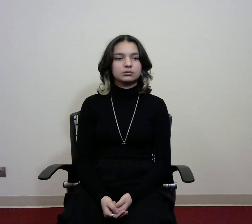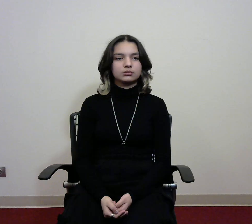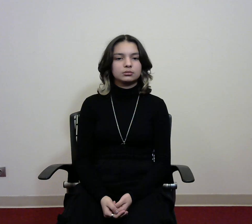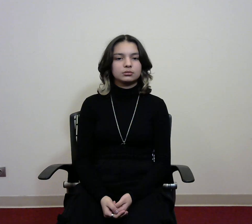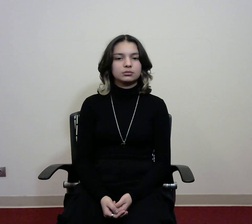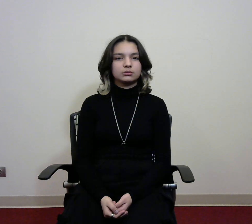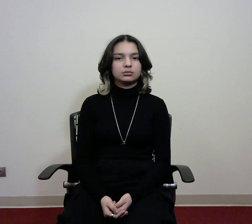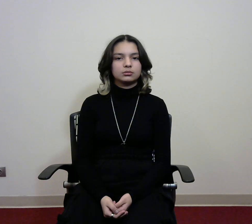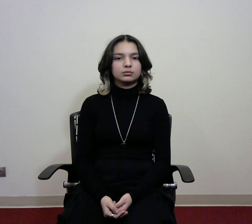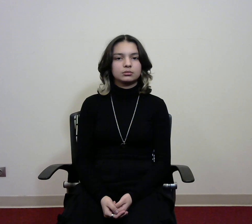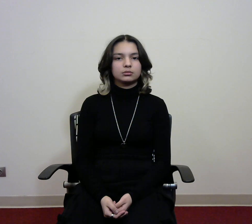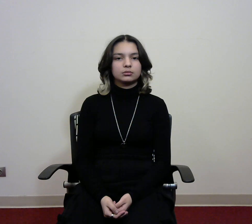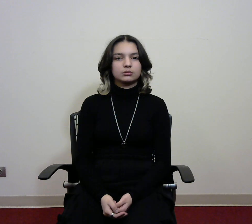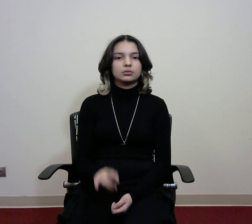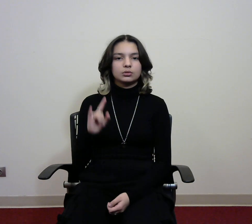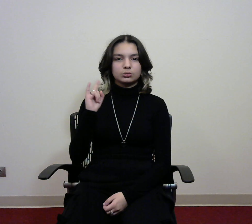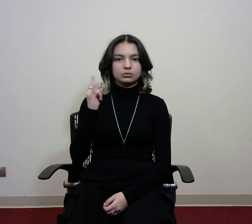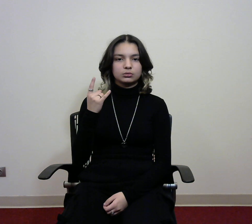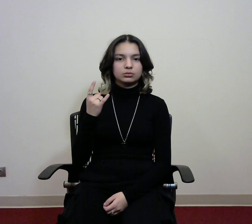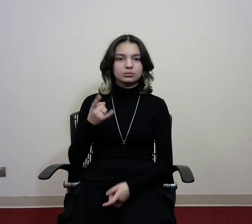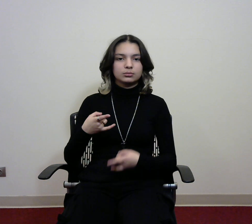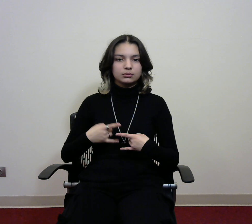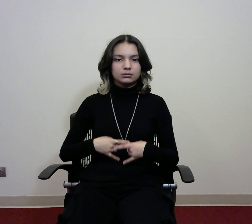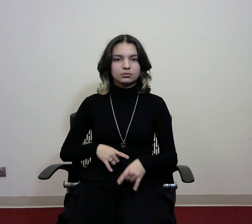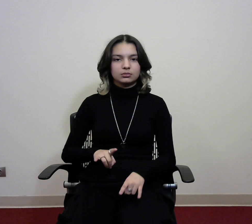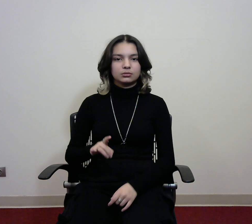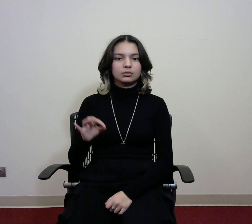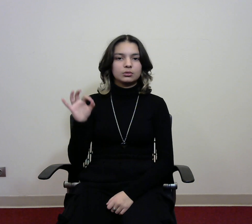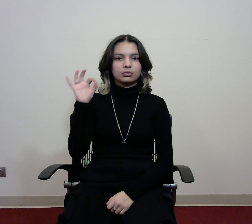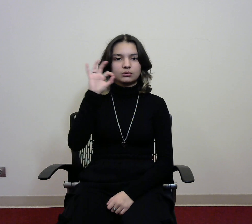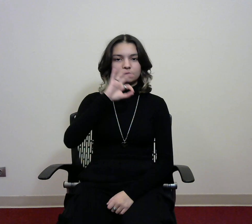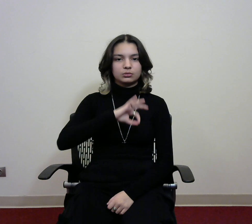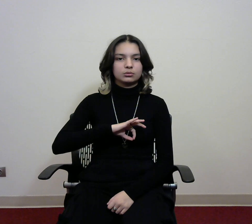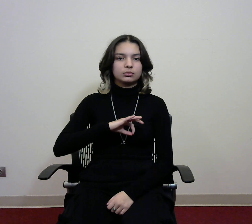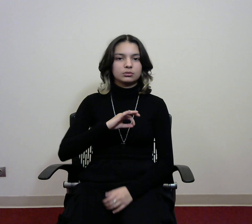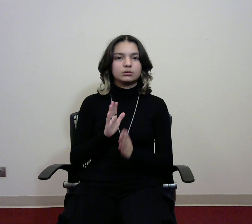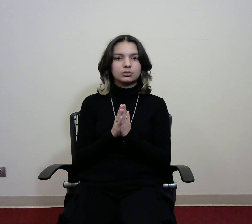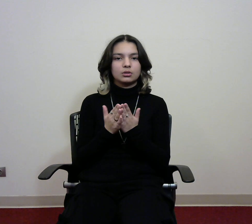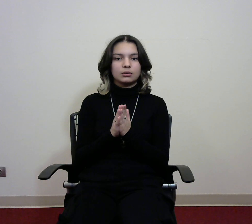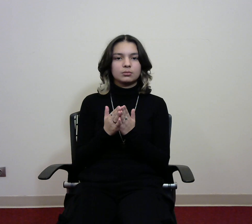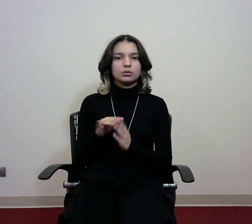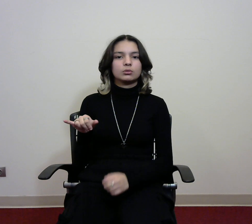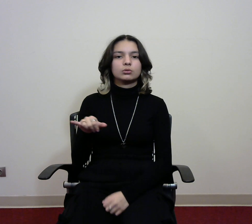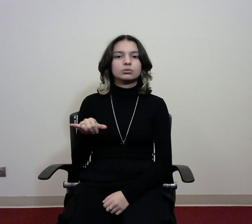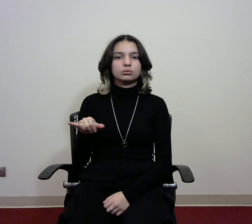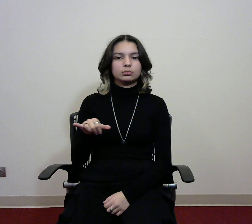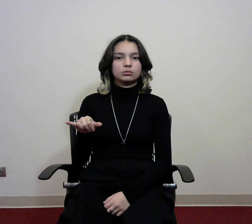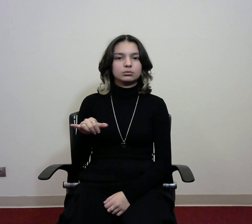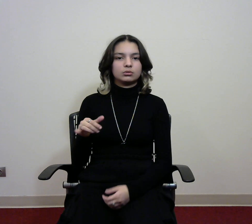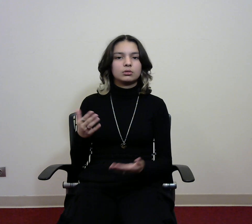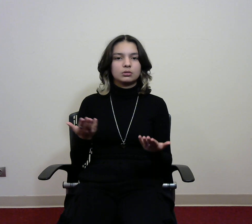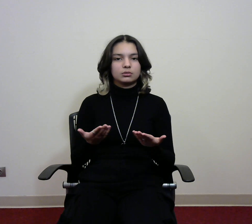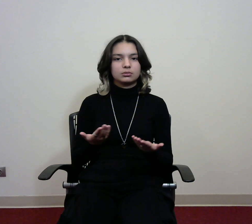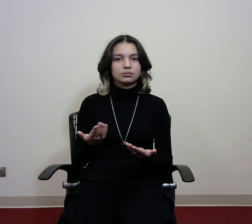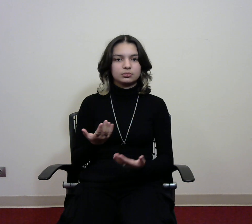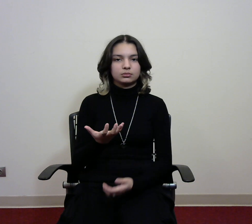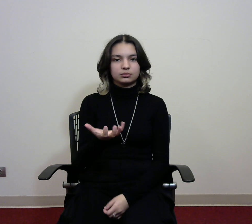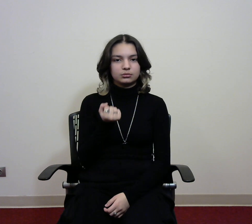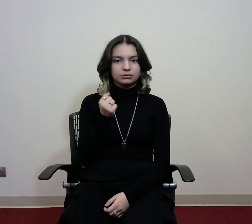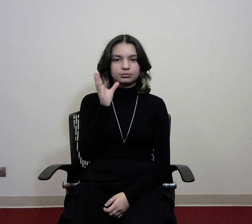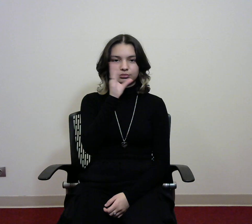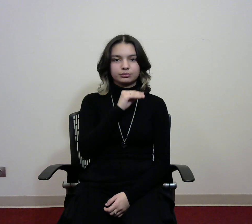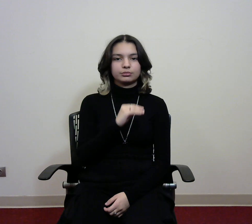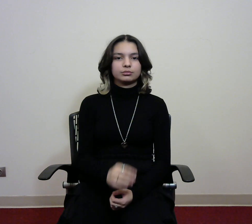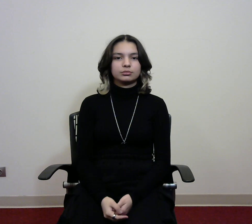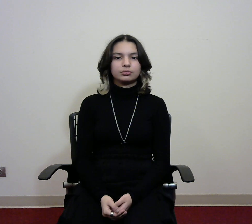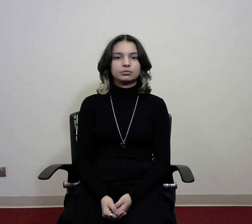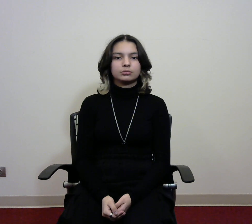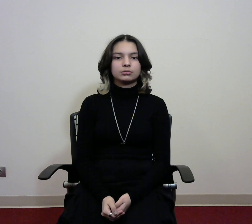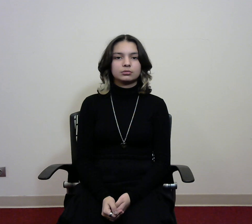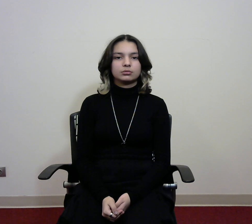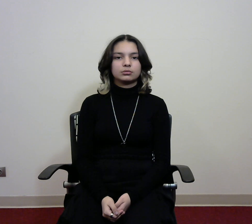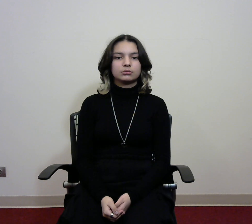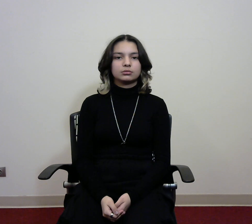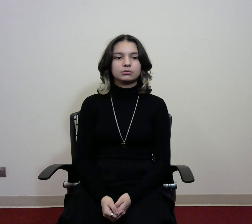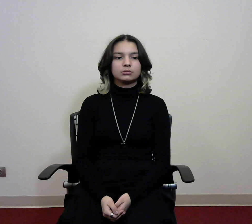Uşağın doğum haqqında şəhadətnaməsini hardan ala bilərəm?